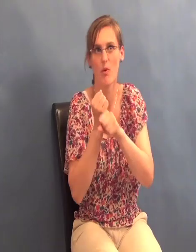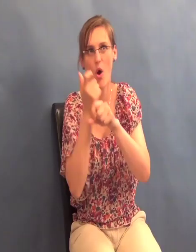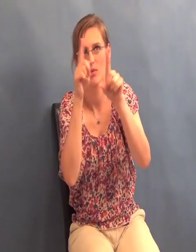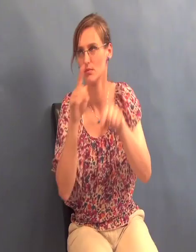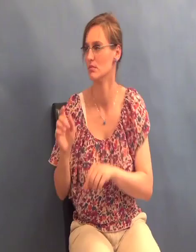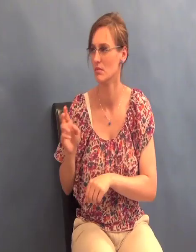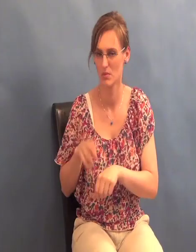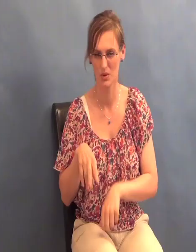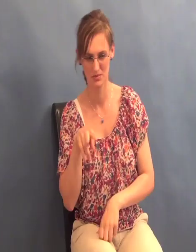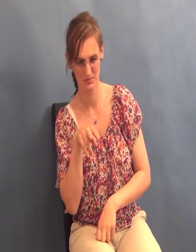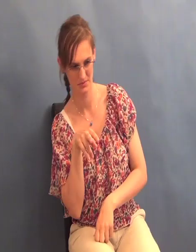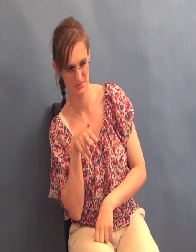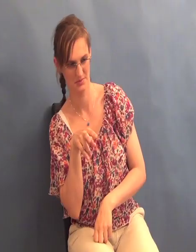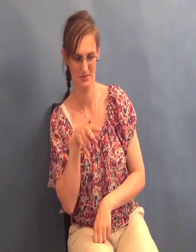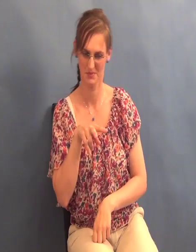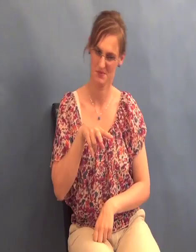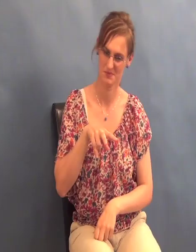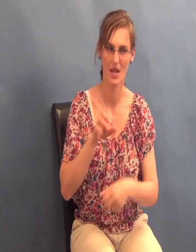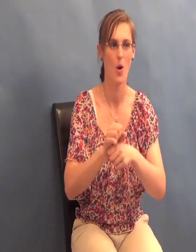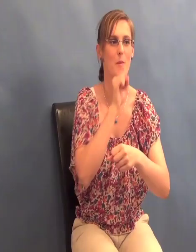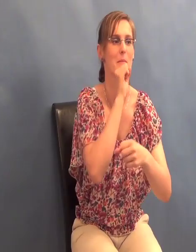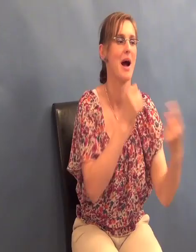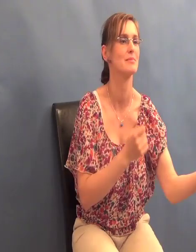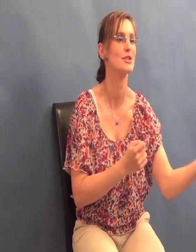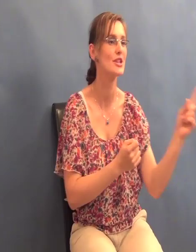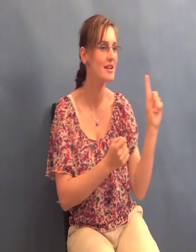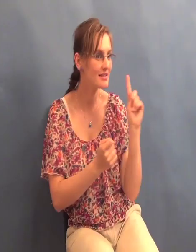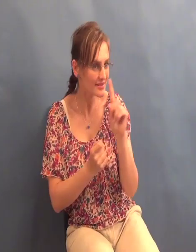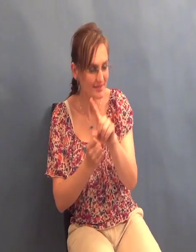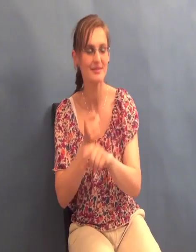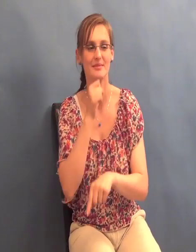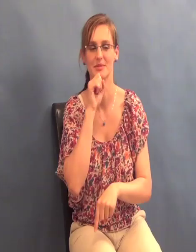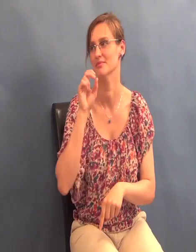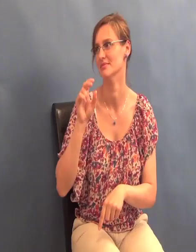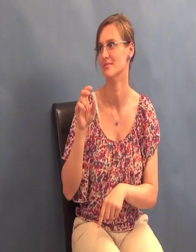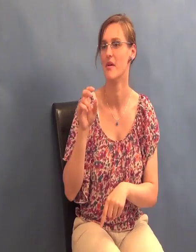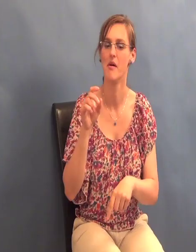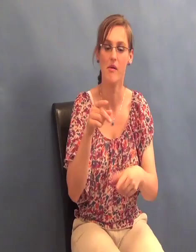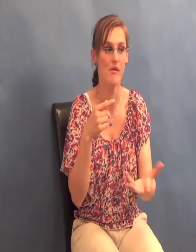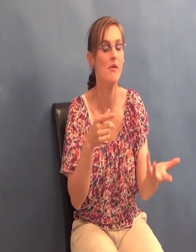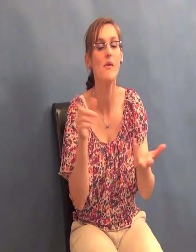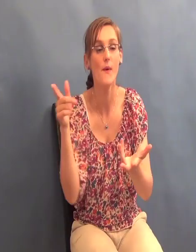Policjant uważnie przygląda się Chaplinowi, ale akurat podchodzi babcia, patrzy na nich i pyta Chaplina: "Już gotowe?".